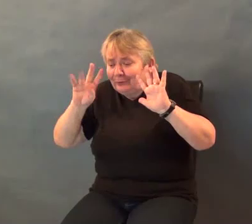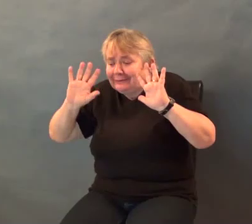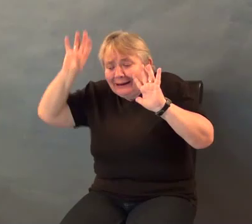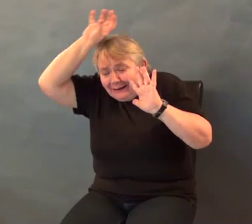Duża Myszka Miki miała na głowie jabłko.